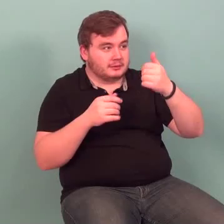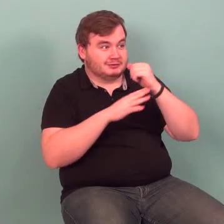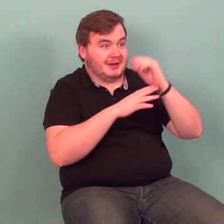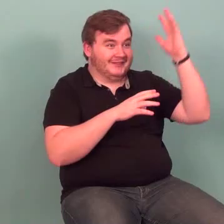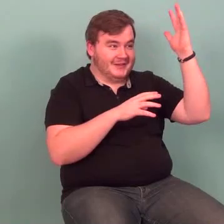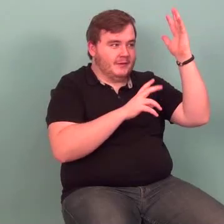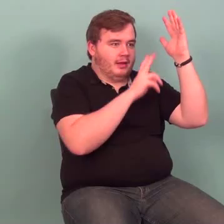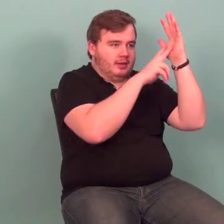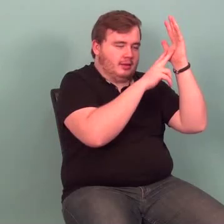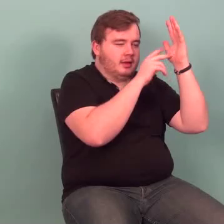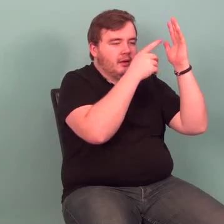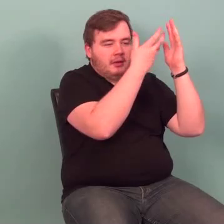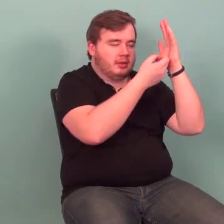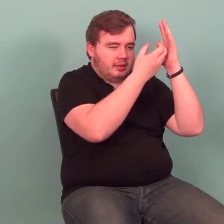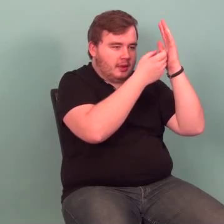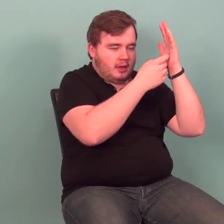Drabina jest oparta o drzewo, mężczyzna zrywa nadal.